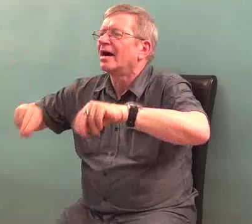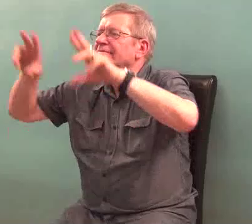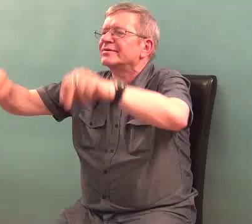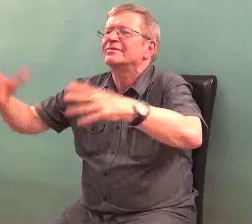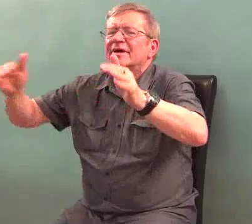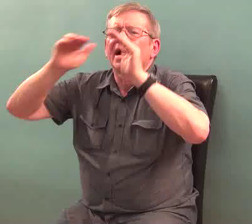Wołają.